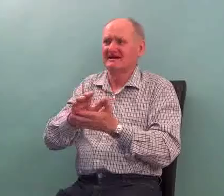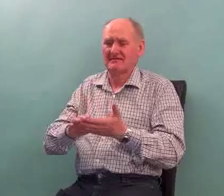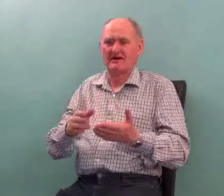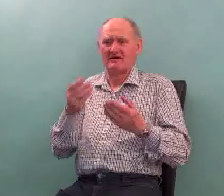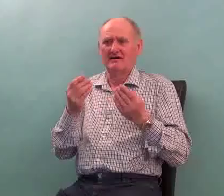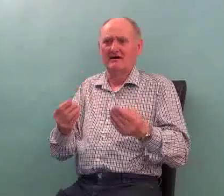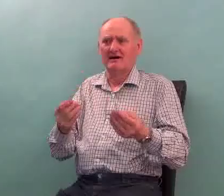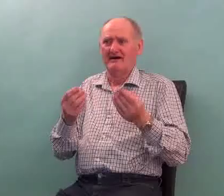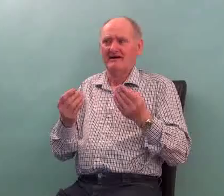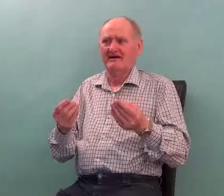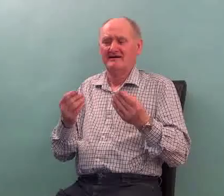Było wspaniale.